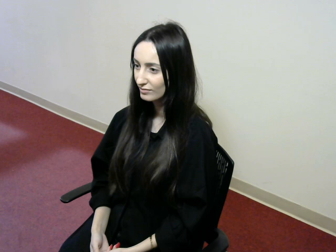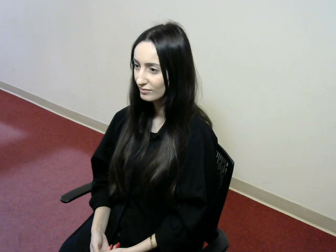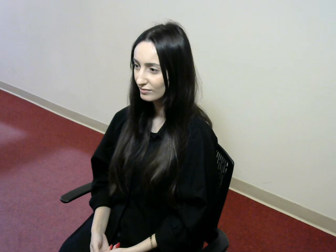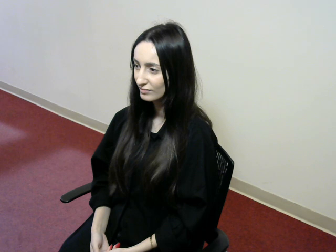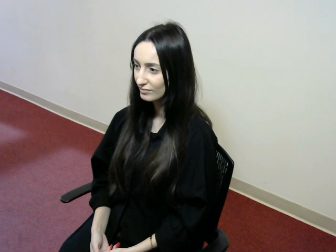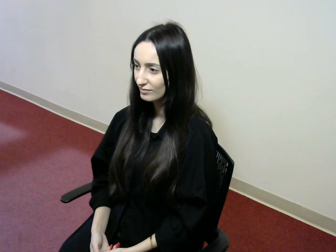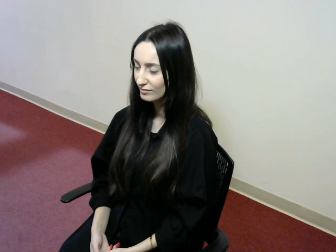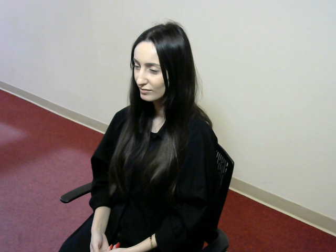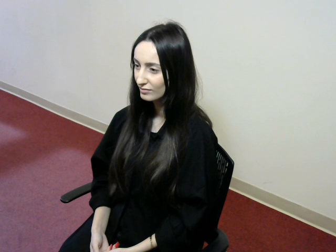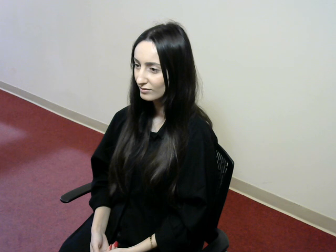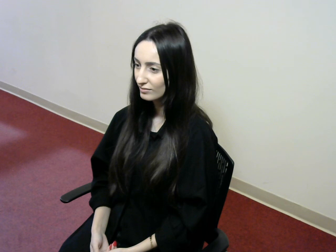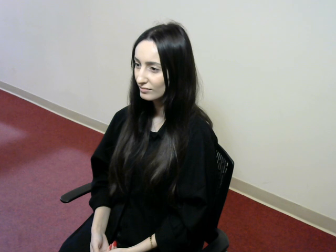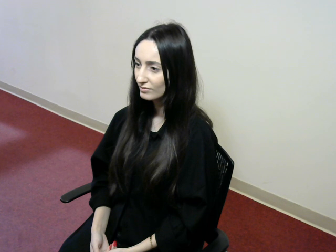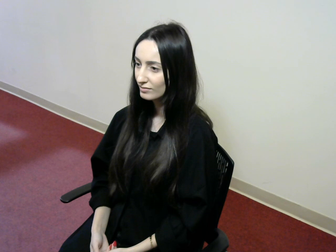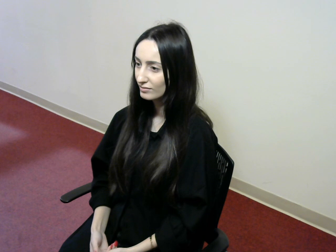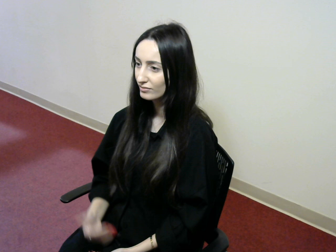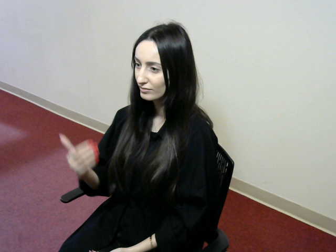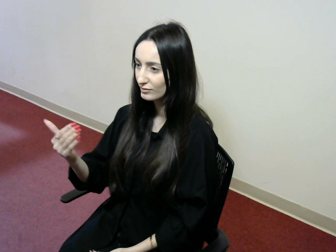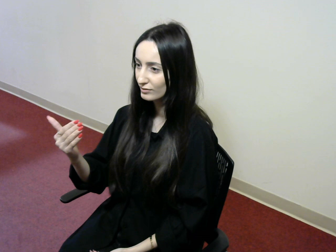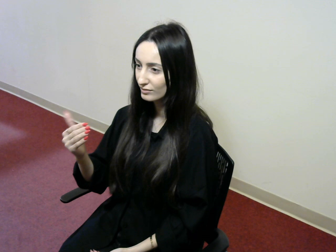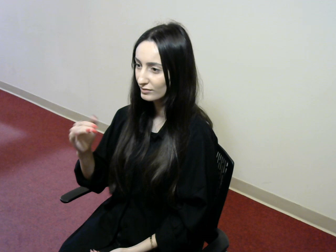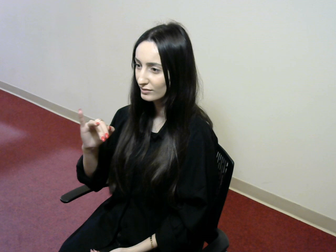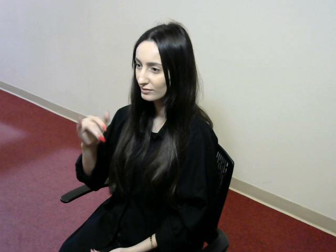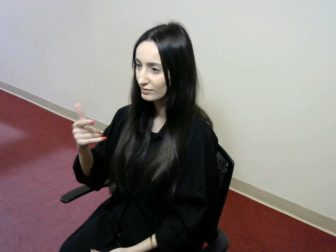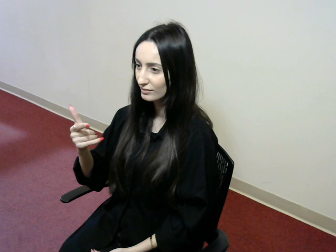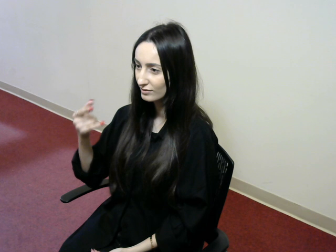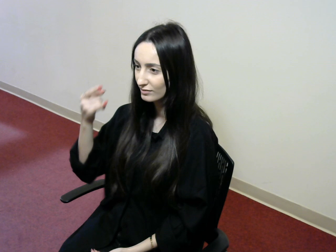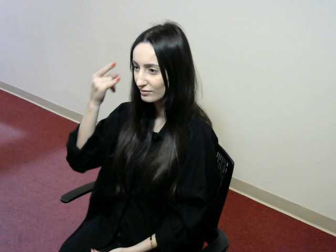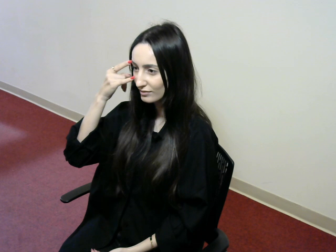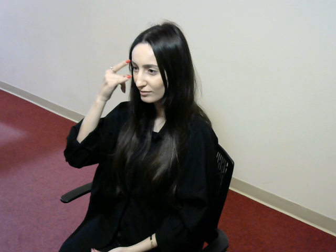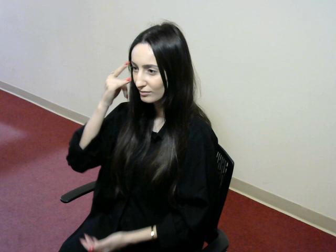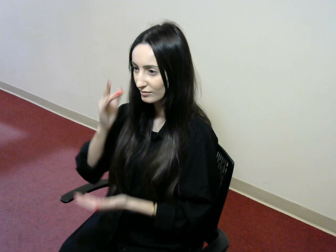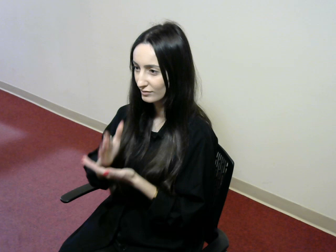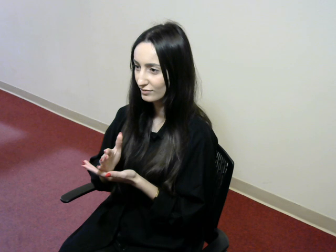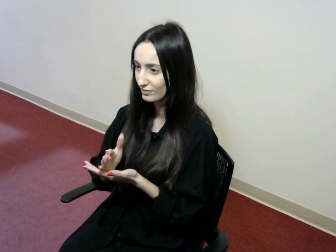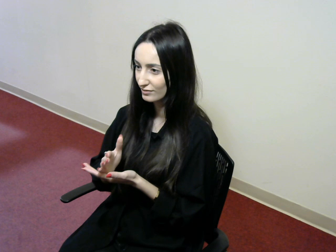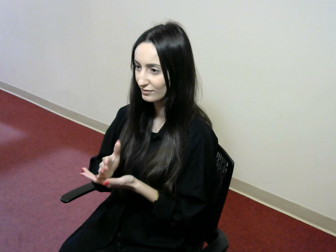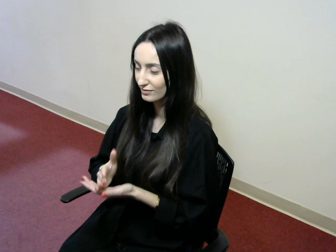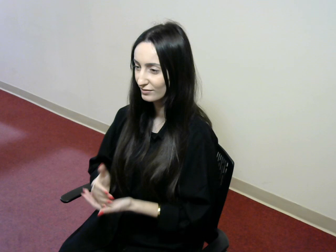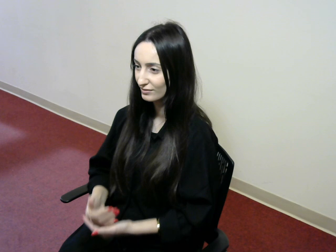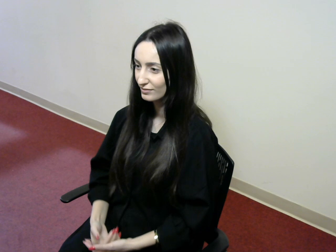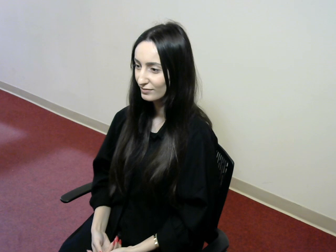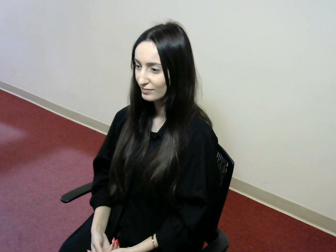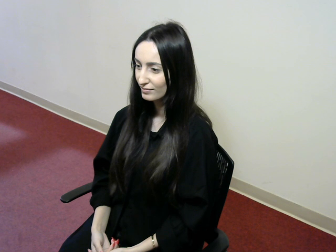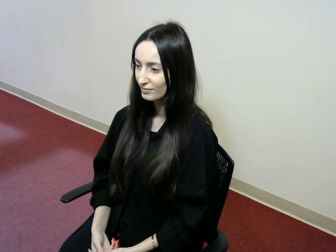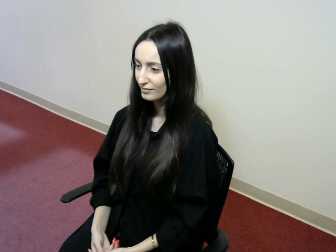Sənin instagramın var?